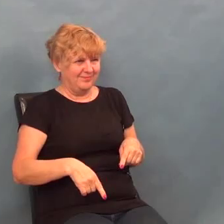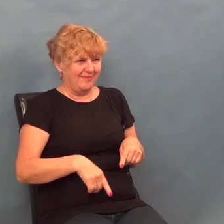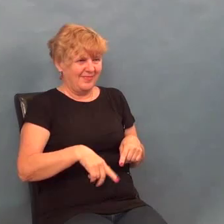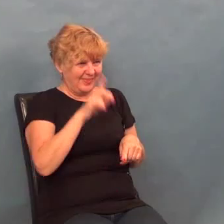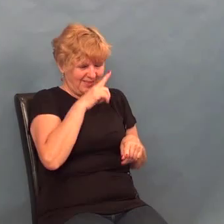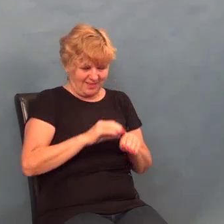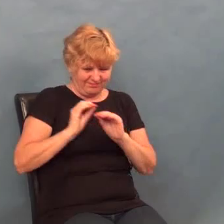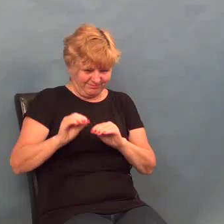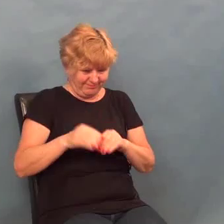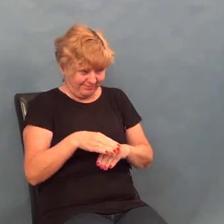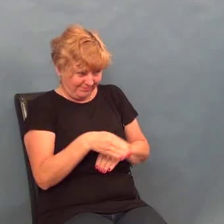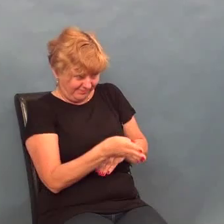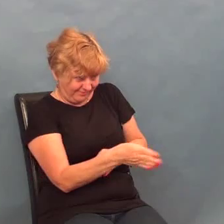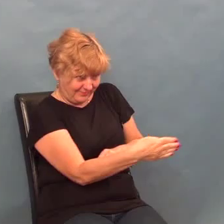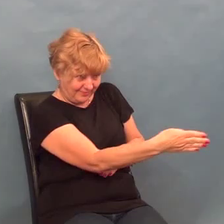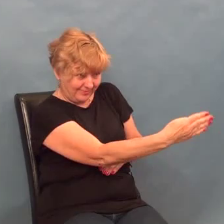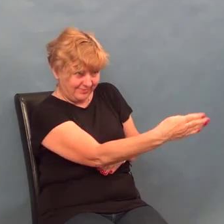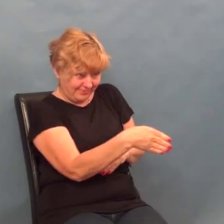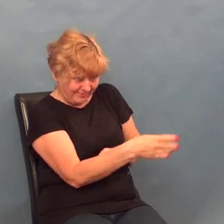Tata uczy go, pokazuje mu różne kierunki.